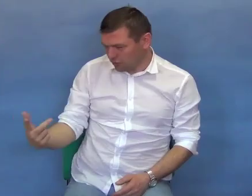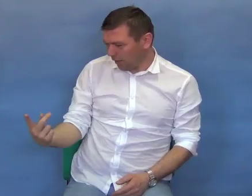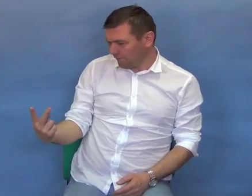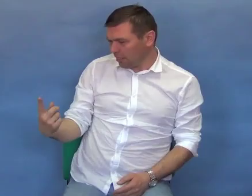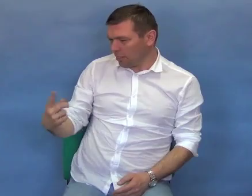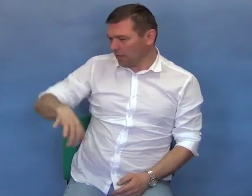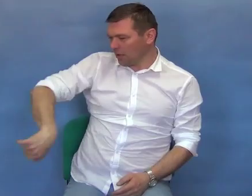Jeden został skradziony.